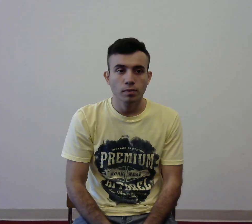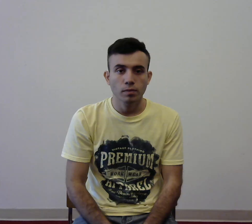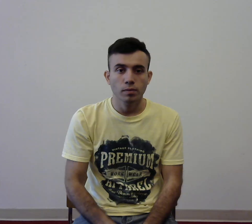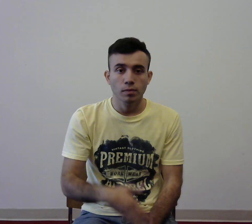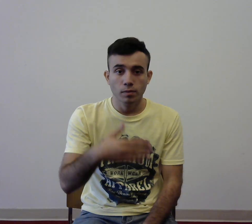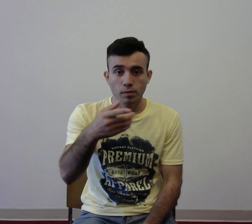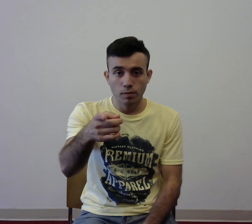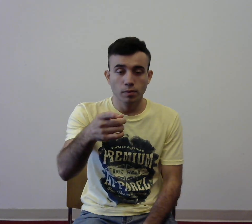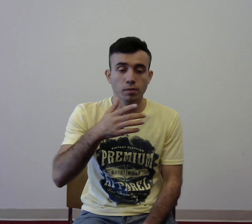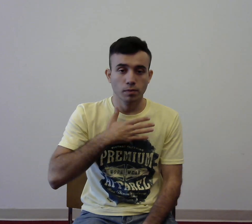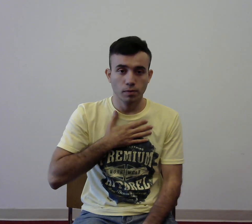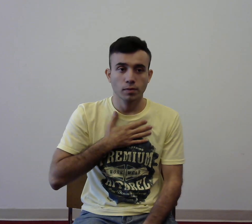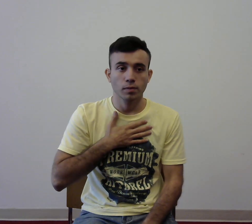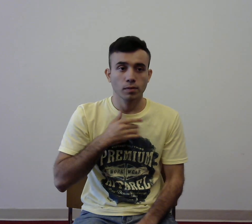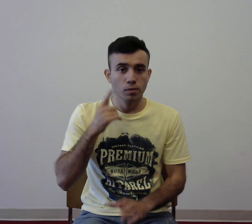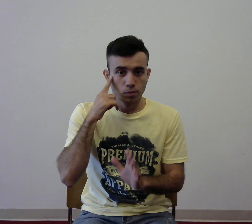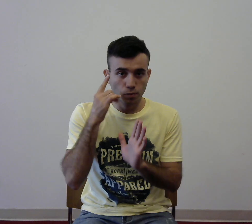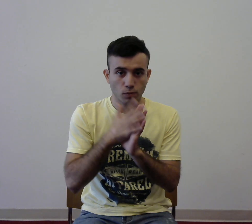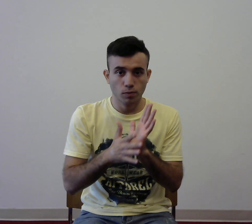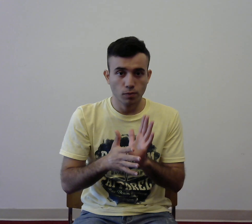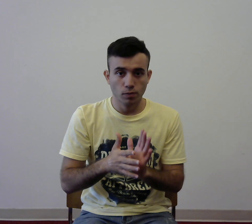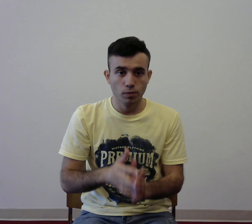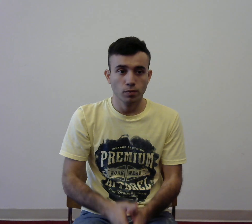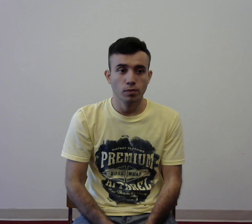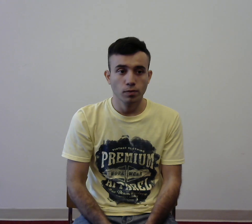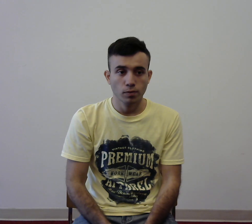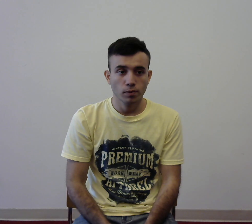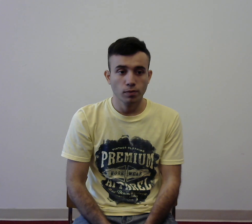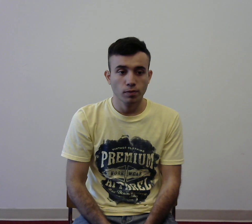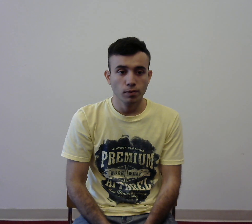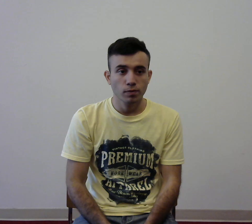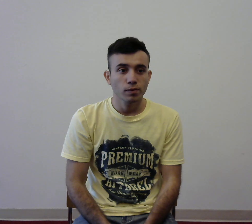Siz məni başa düşürsüz?